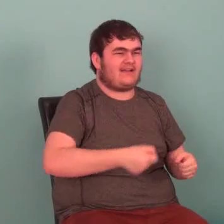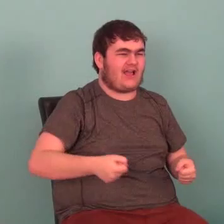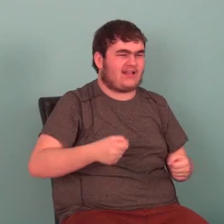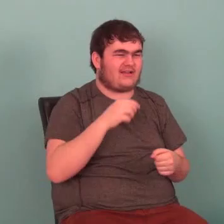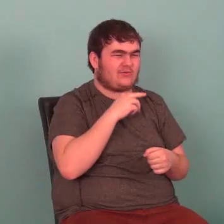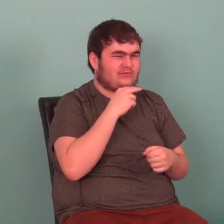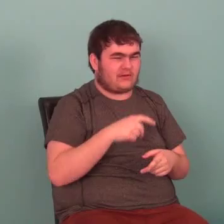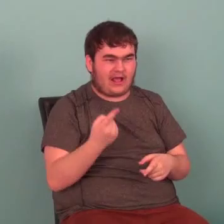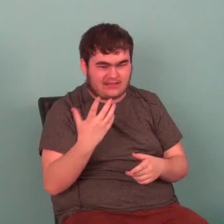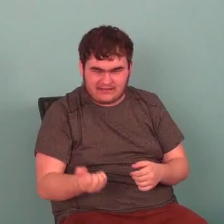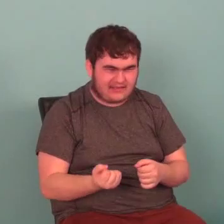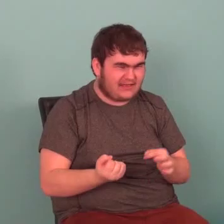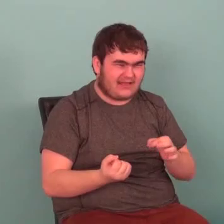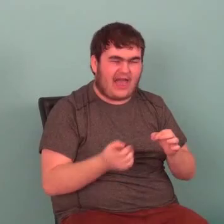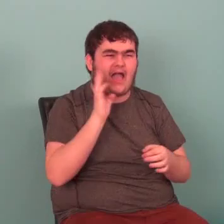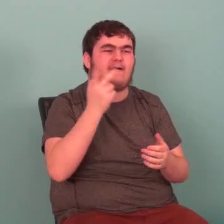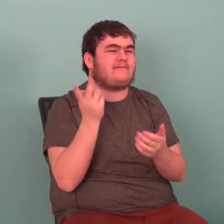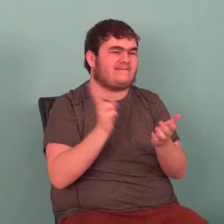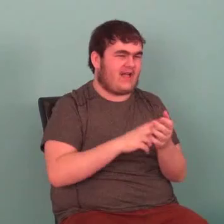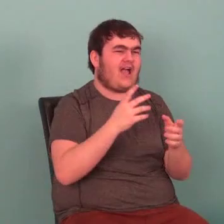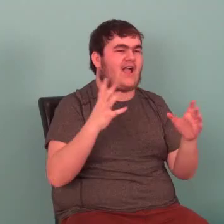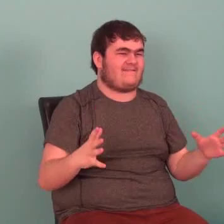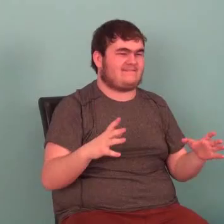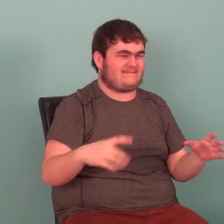Chciał wziąć jedną gruszkę, ale wziął jednak cały kosz.